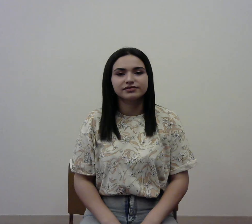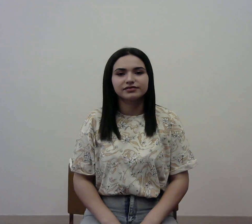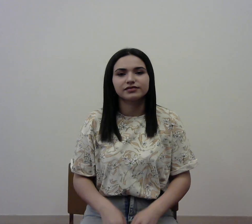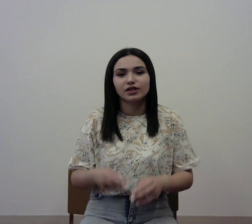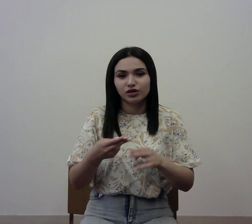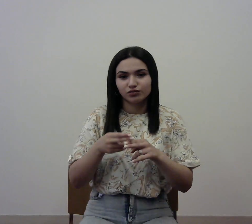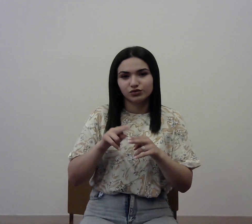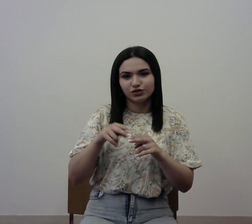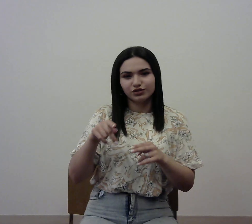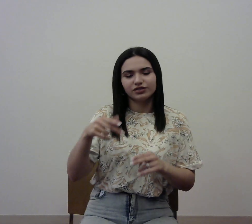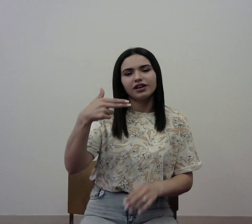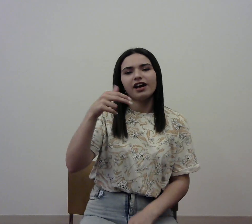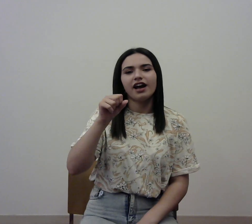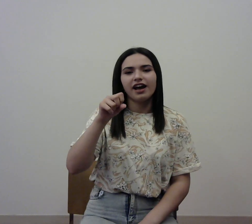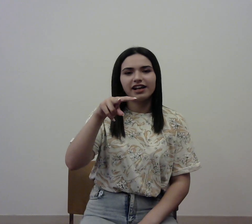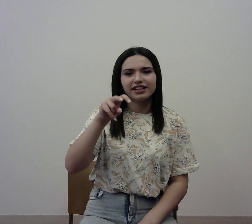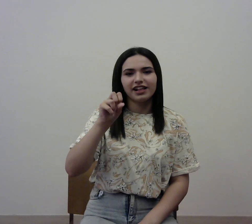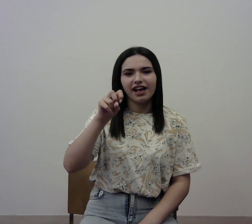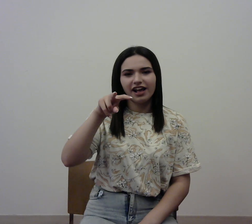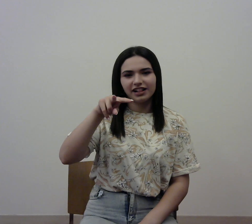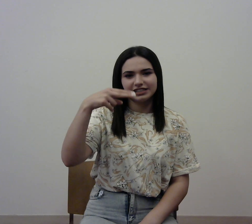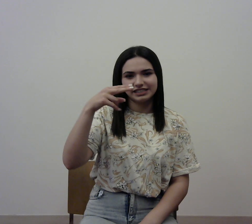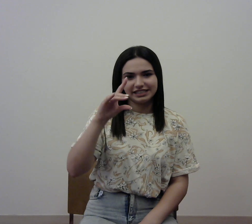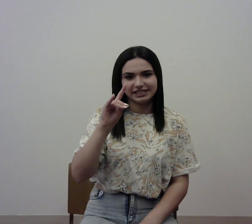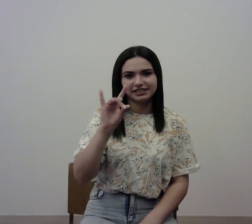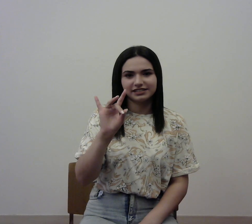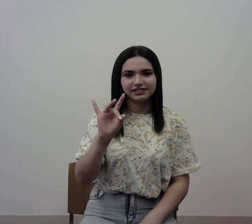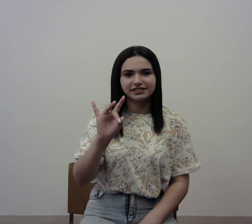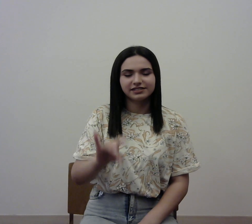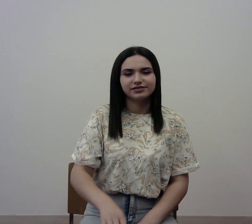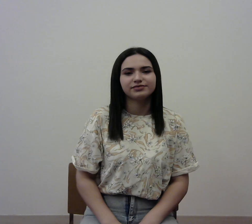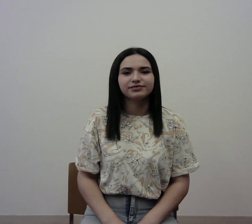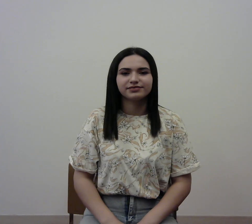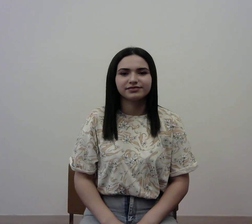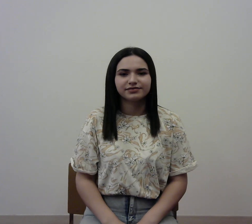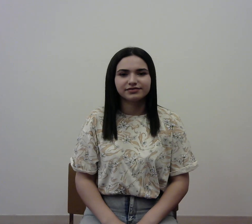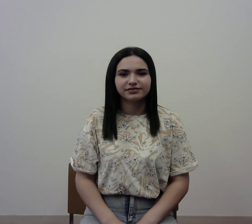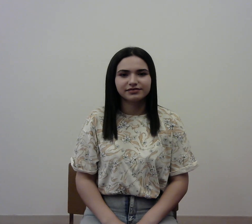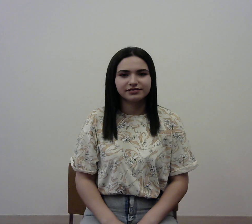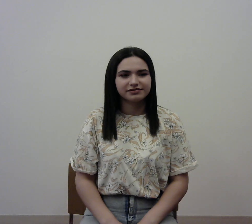Bu halaldır?